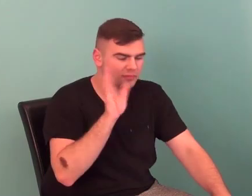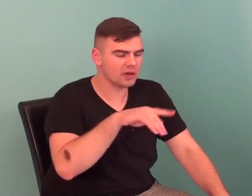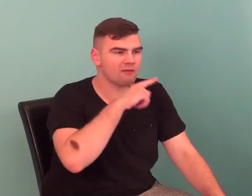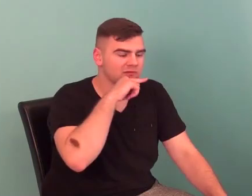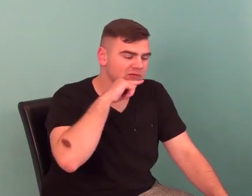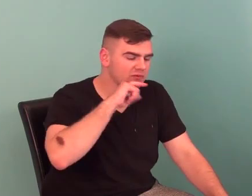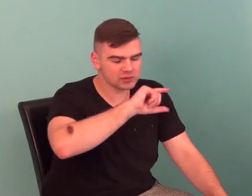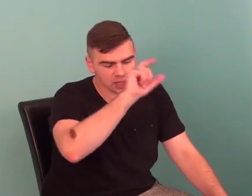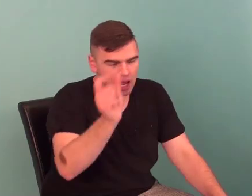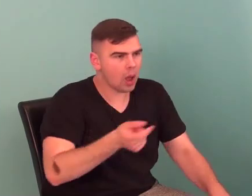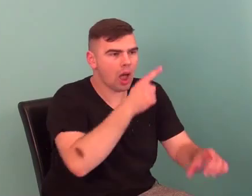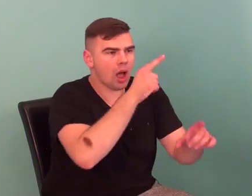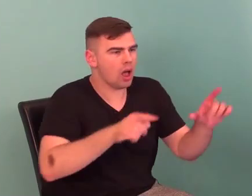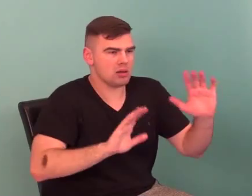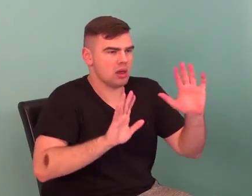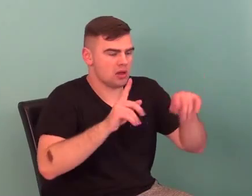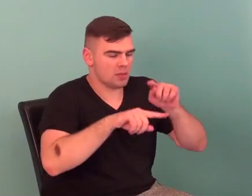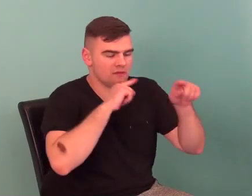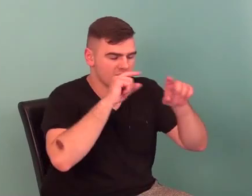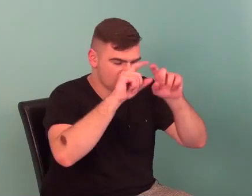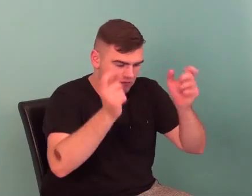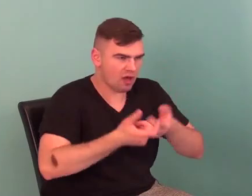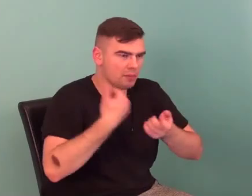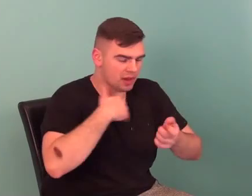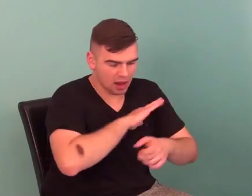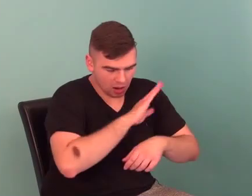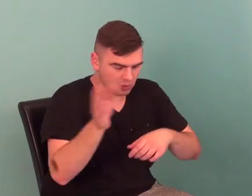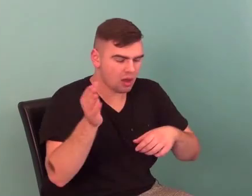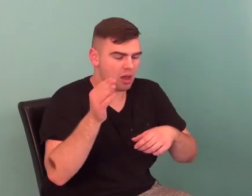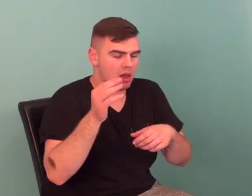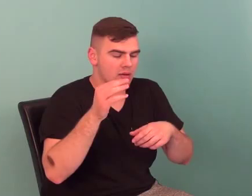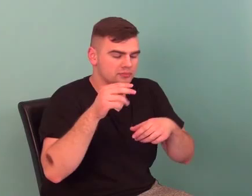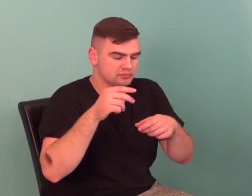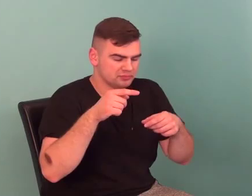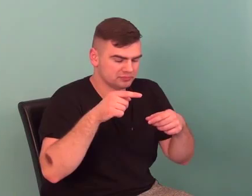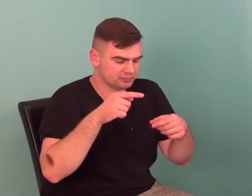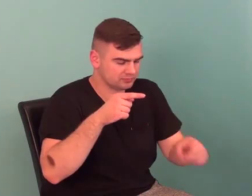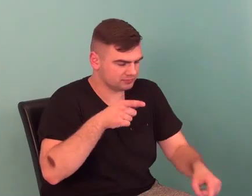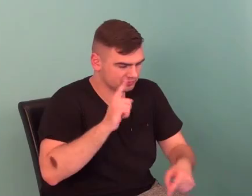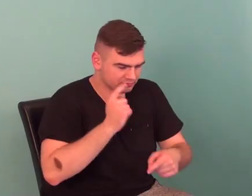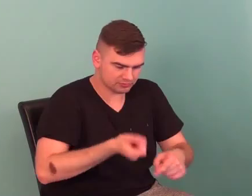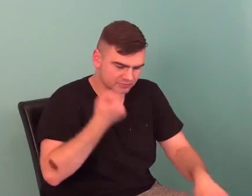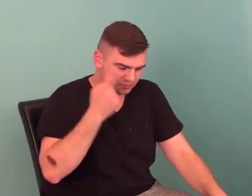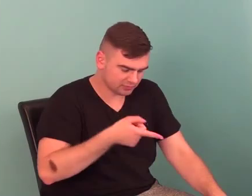Czerwone koło na białym tle, ale tym razem bez skreślenia, dziwnie.